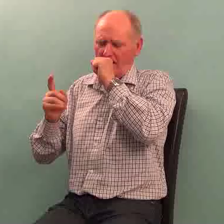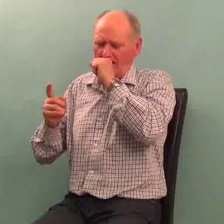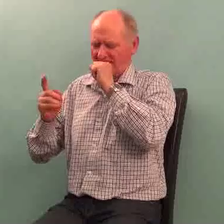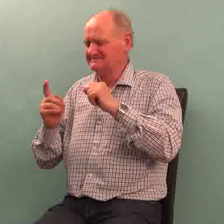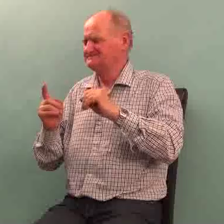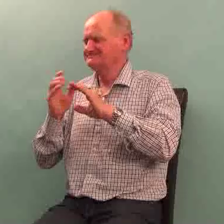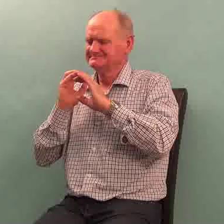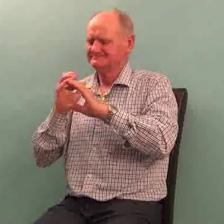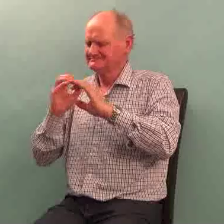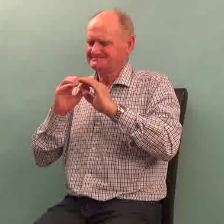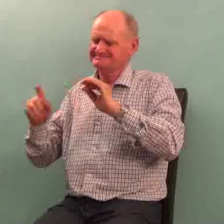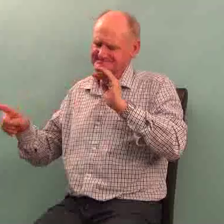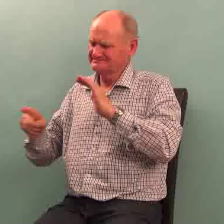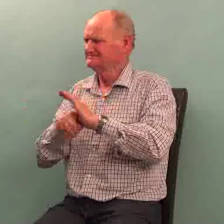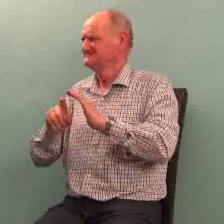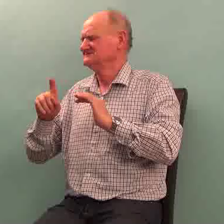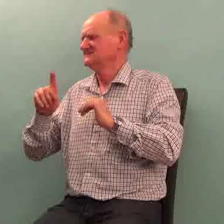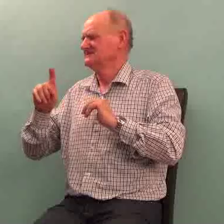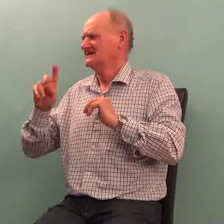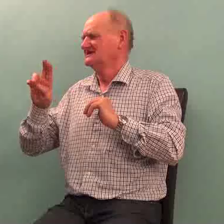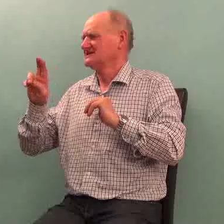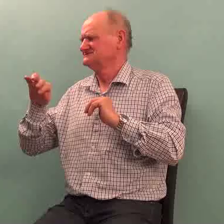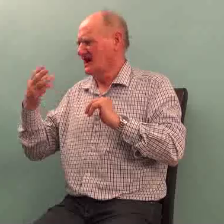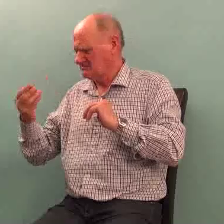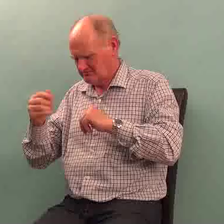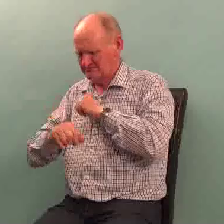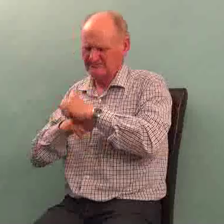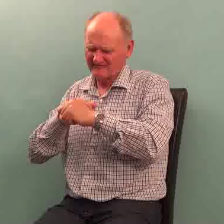Autobus pojechał do Rzymu we Włoszech.